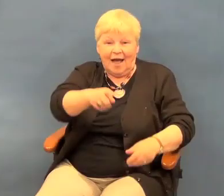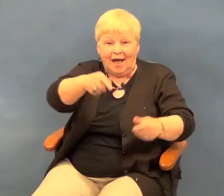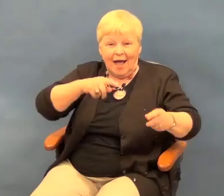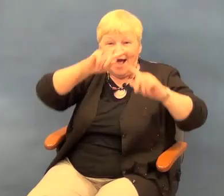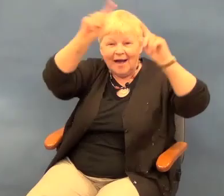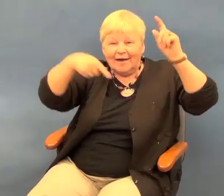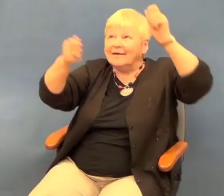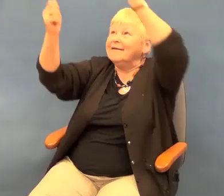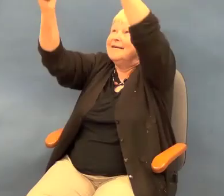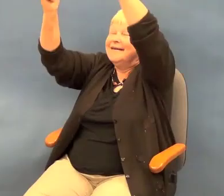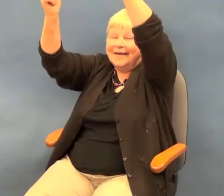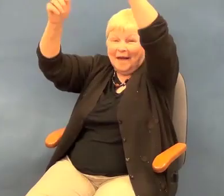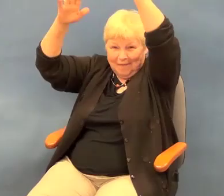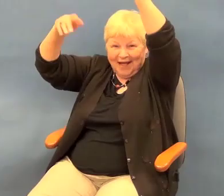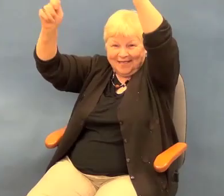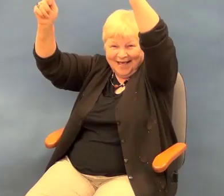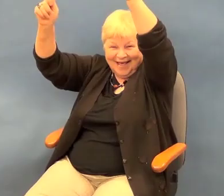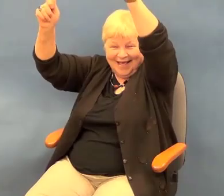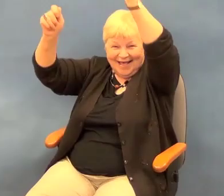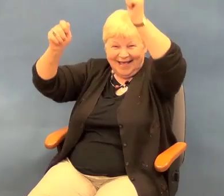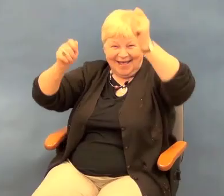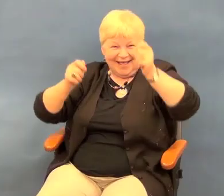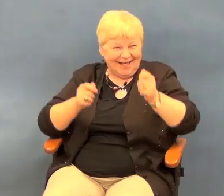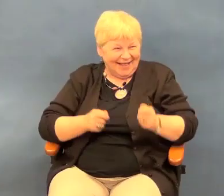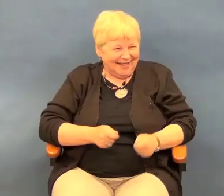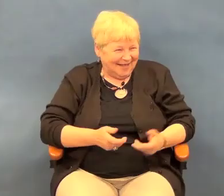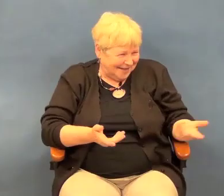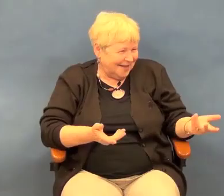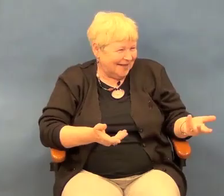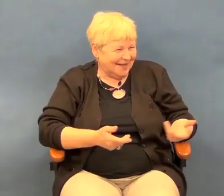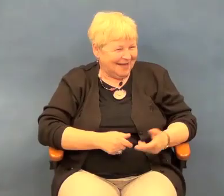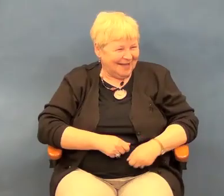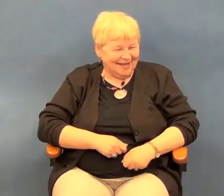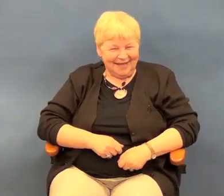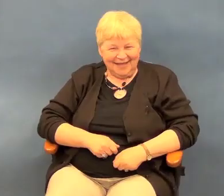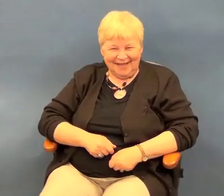Jak wystawisz w stronę nieba znak zakazu to deszcz będzie padać?